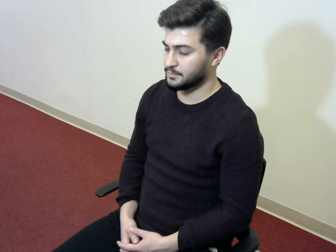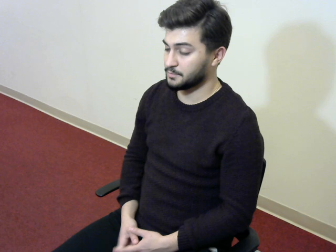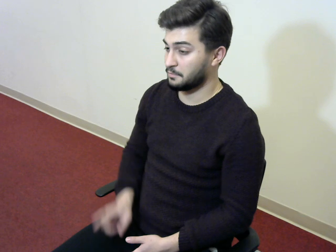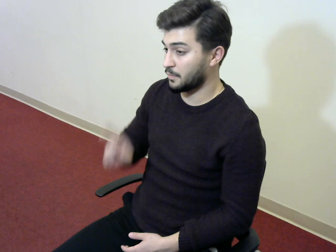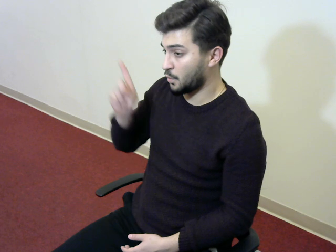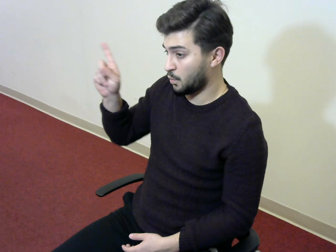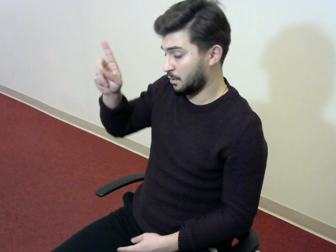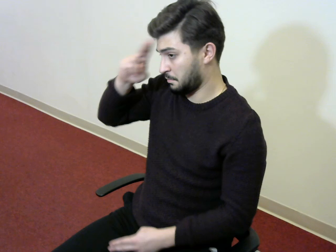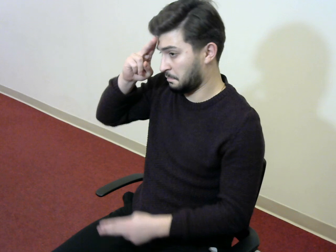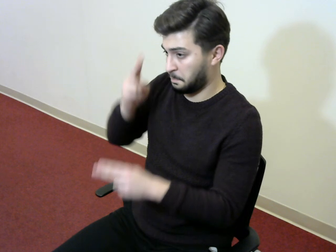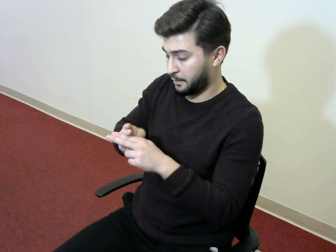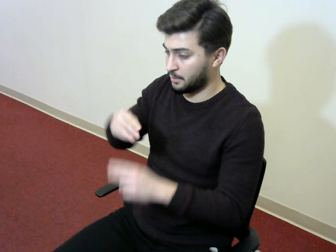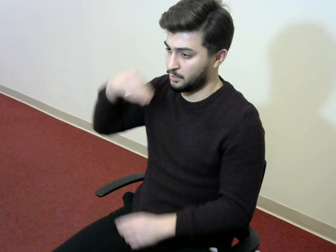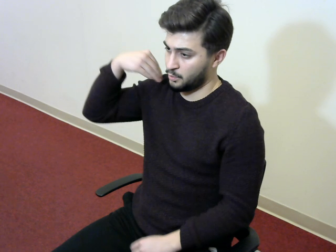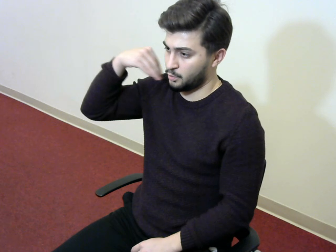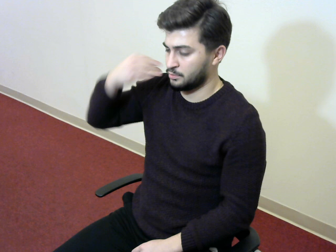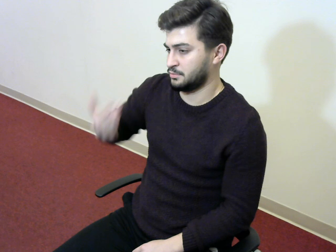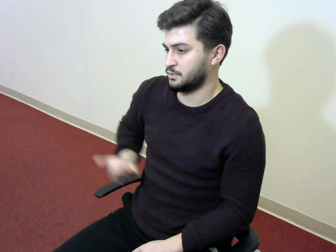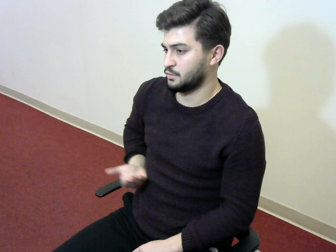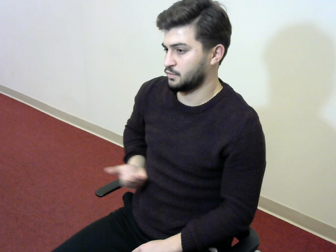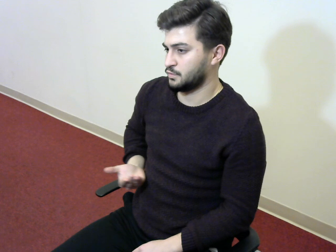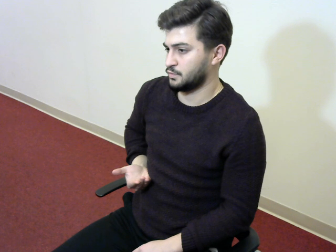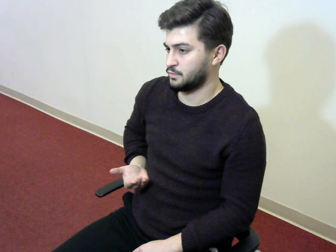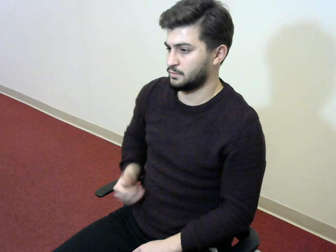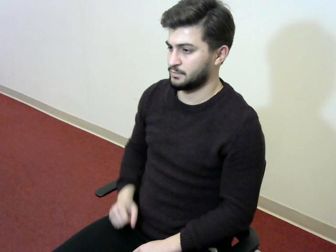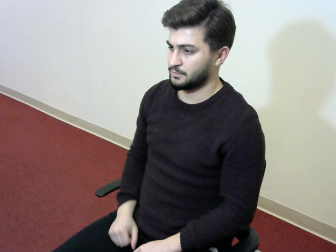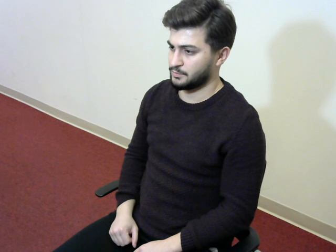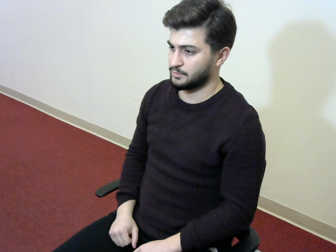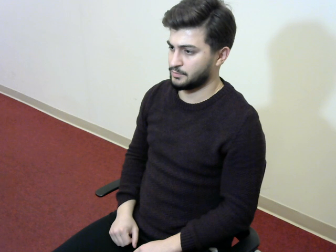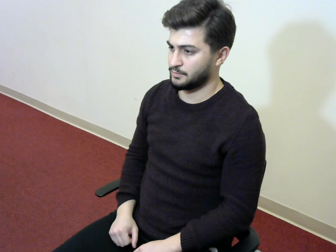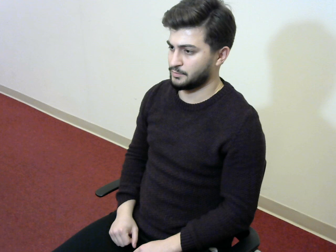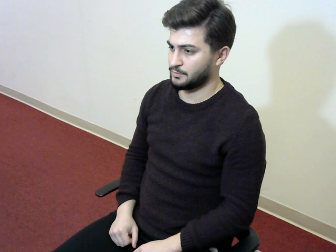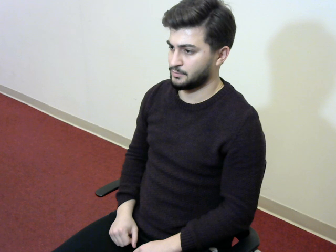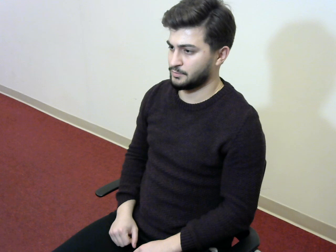Onun qardaşı Türkiyədə yaşayır